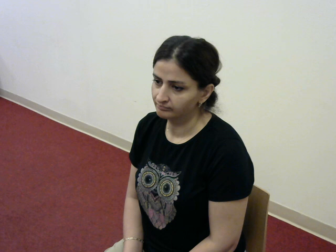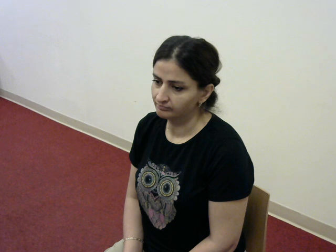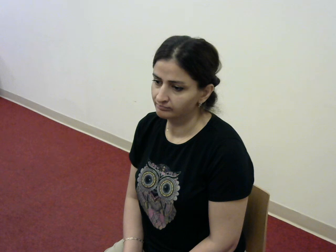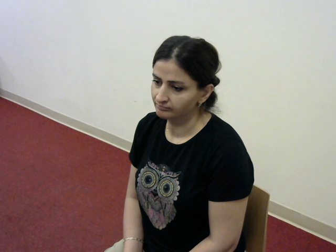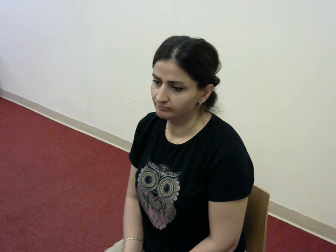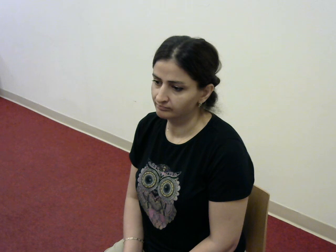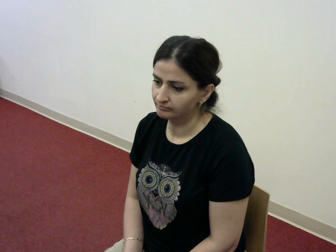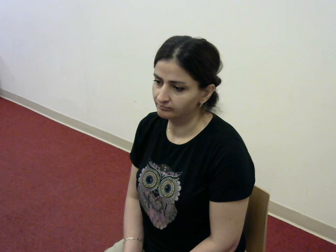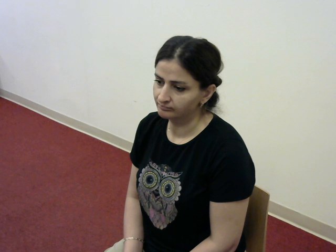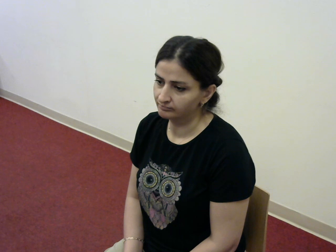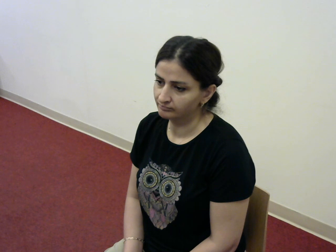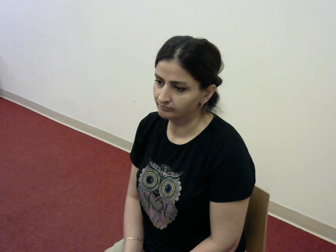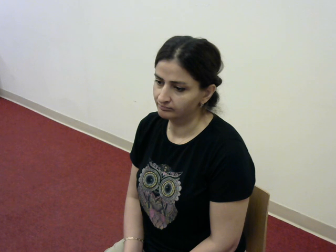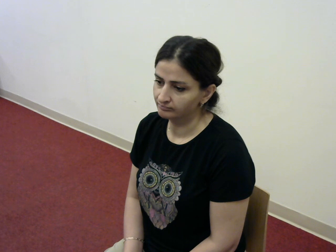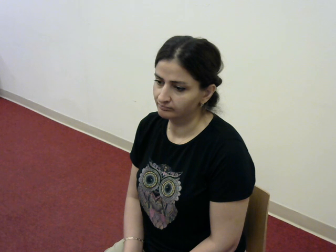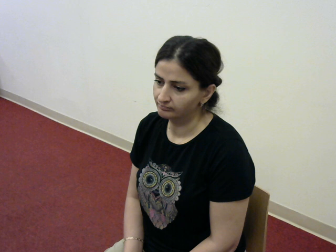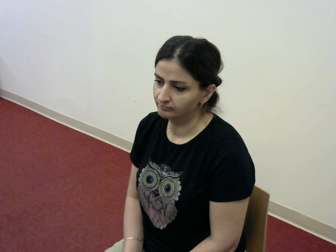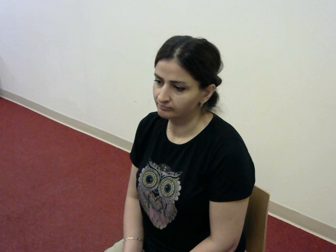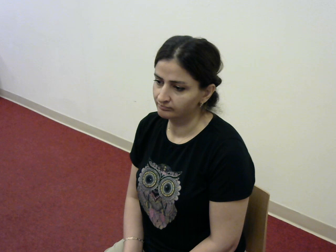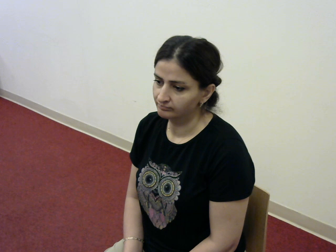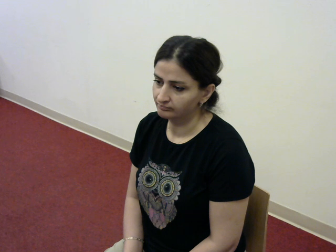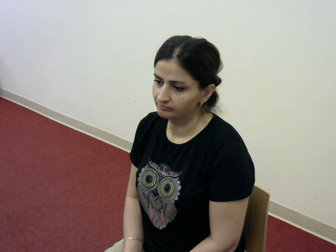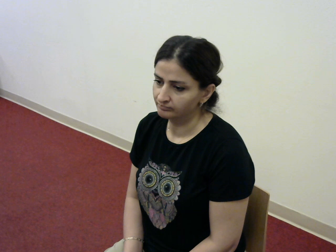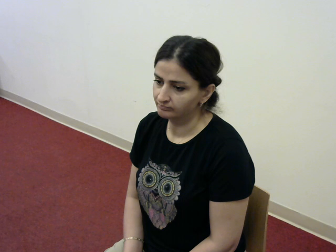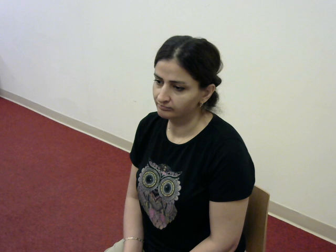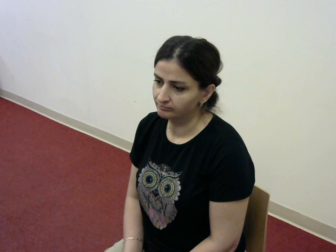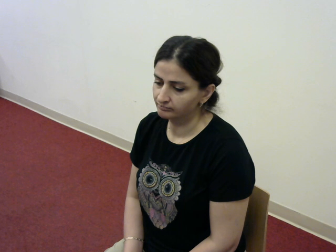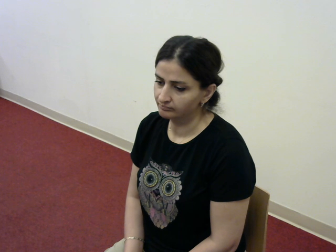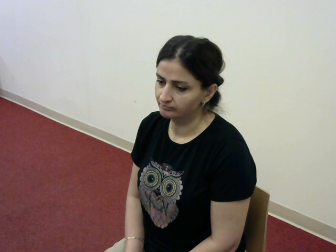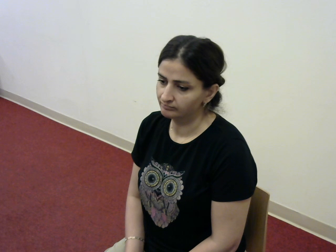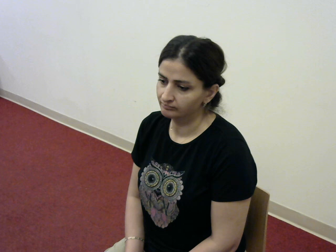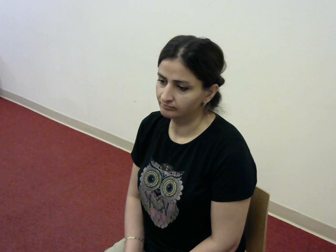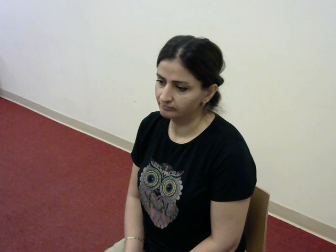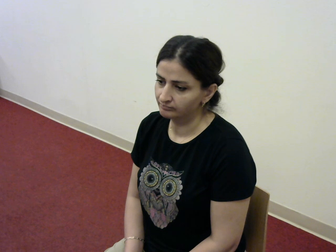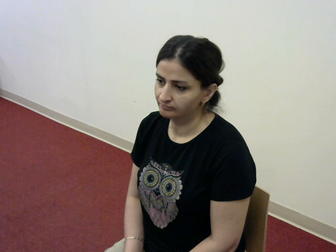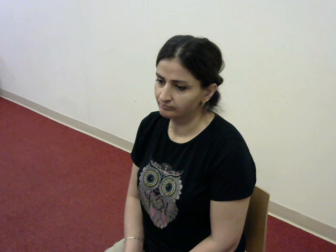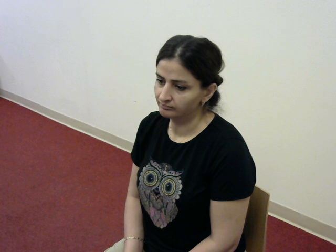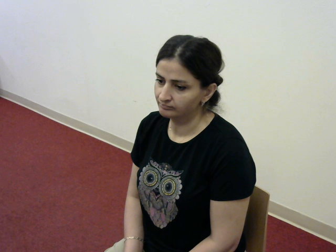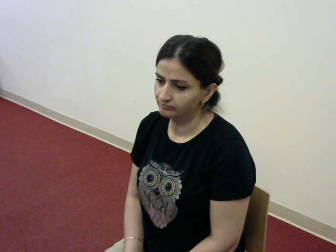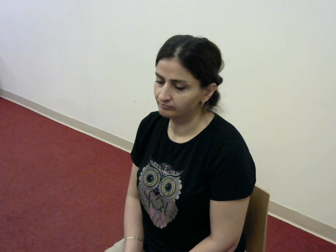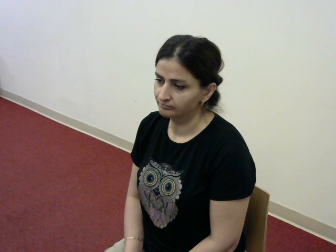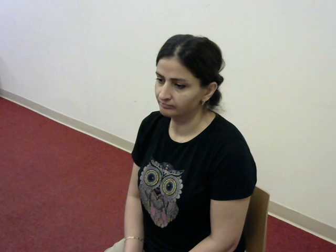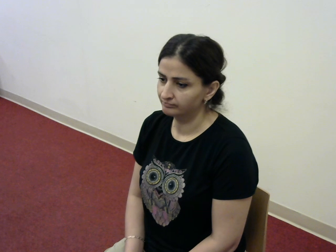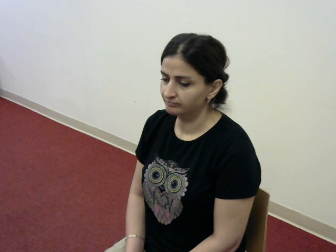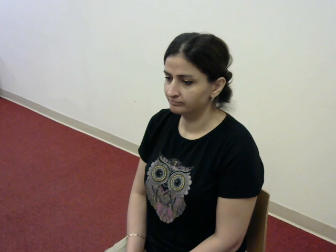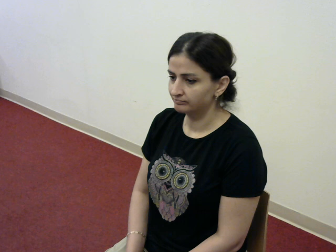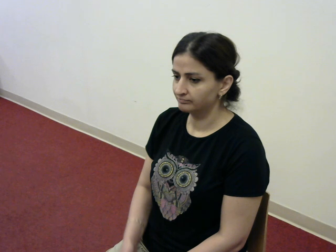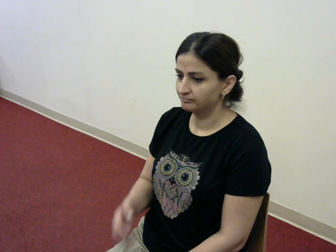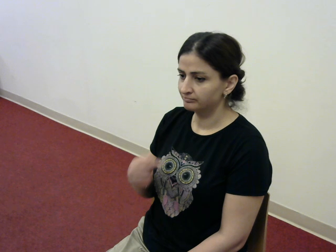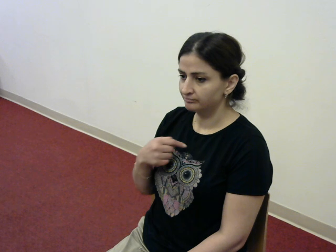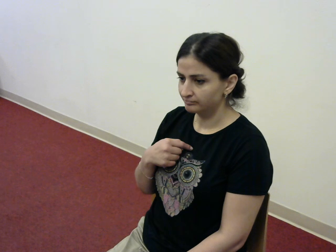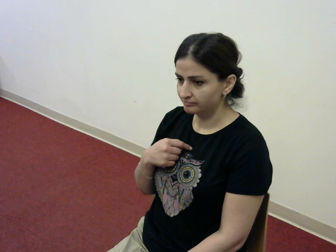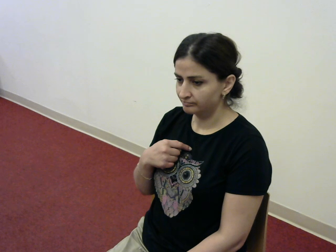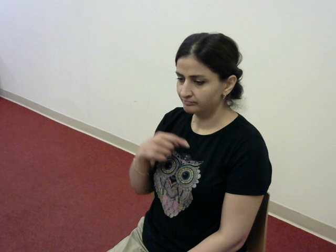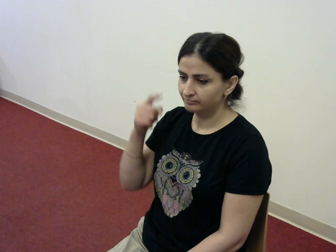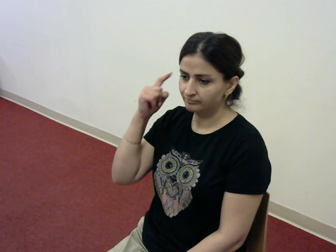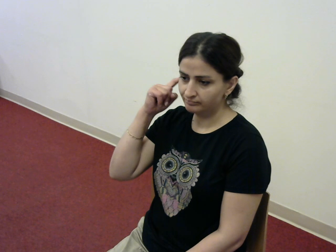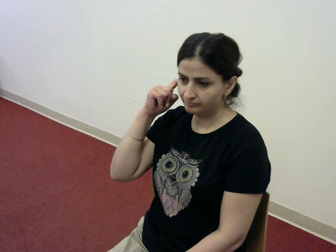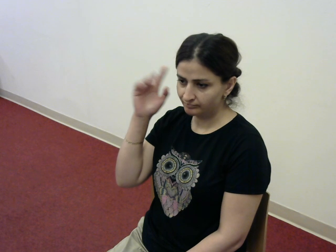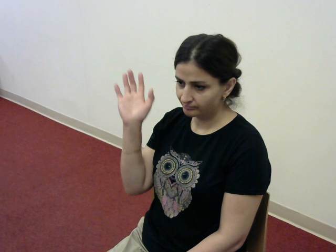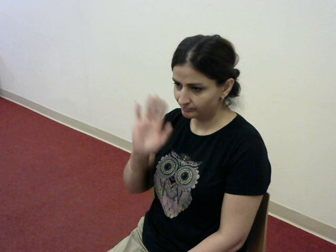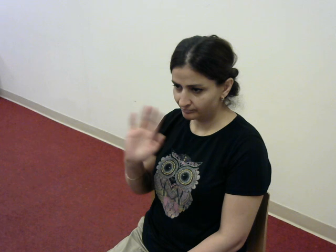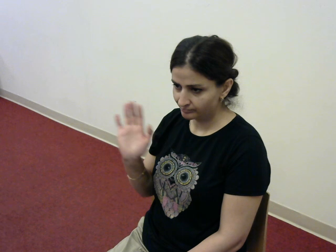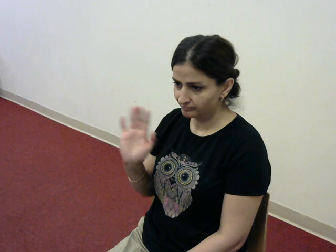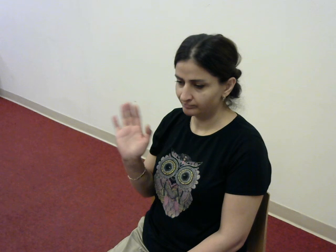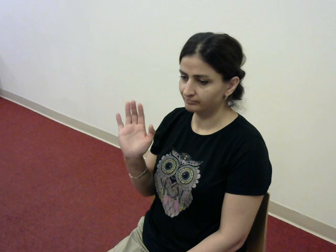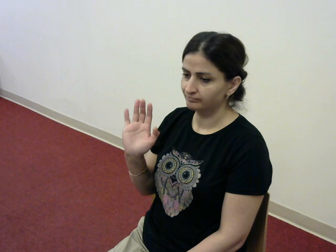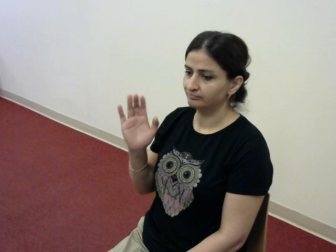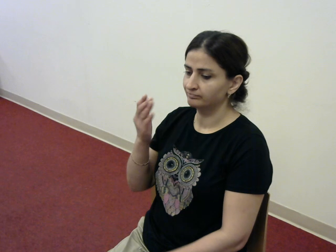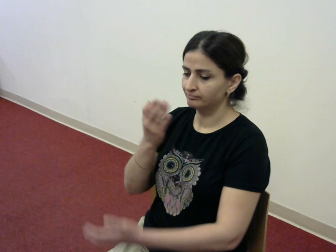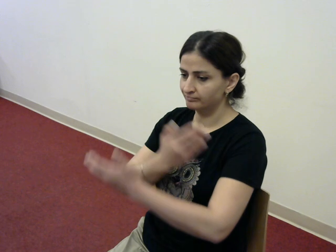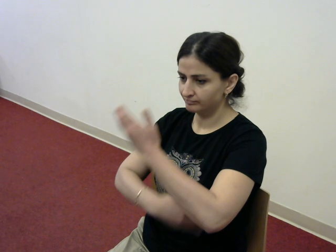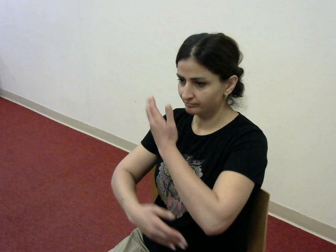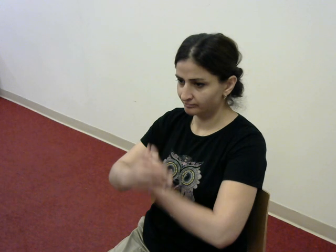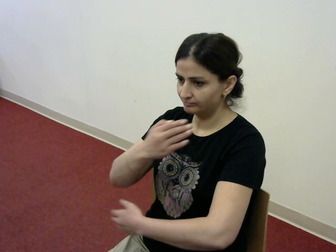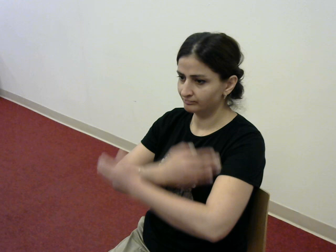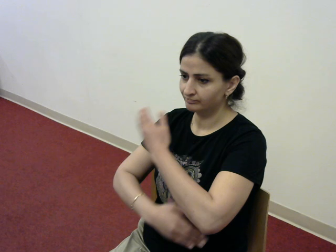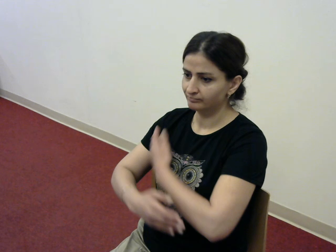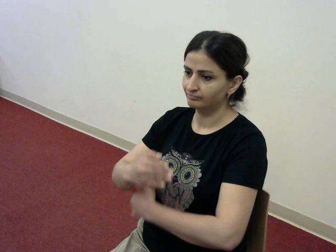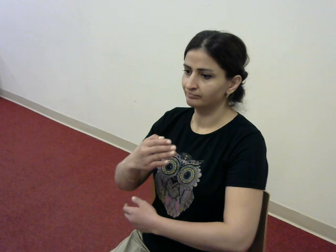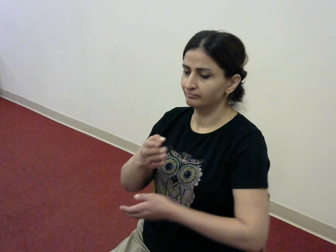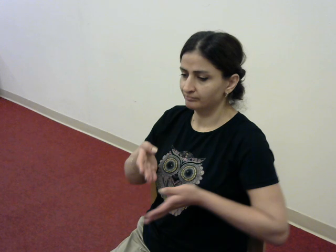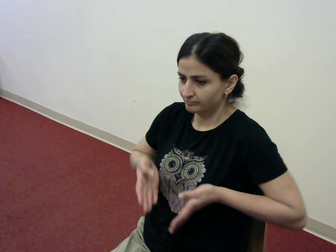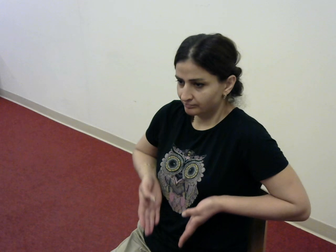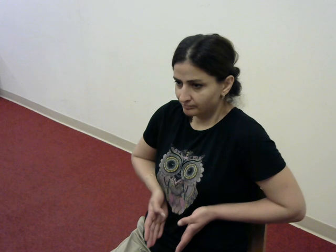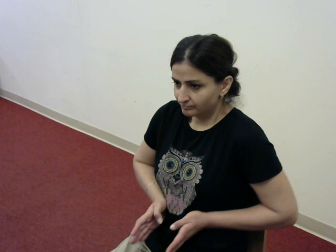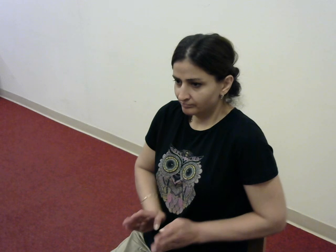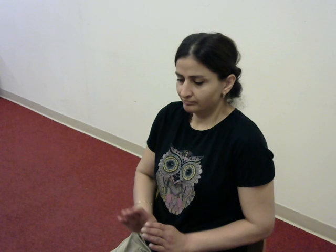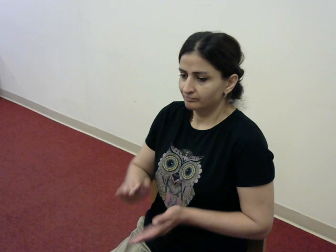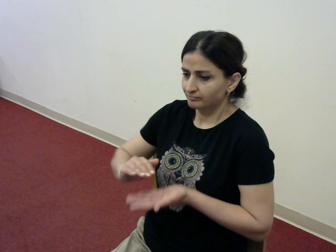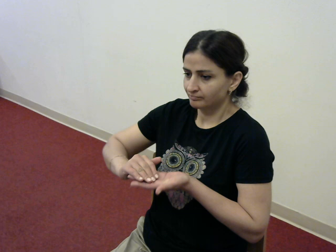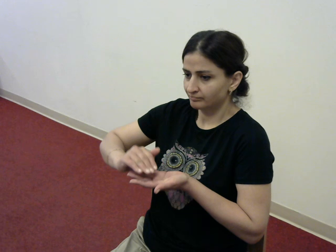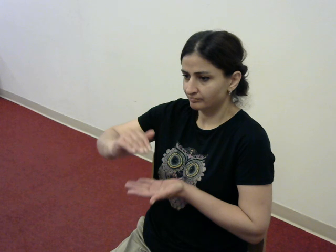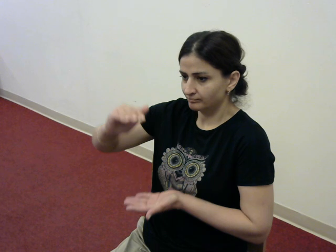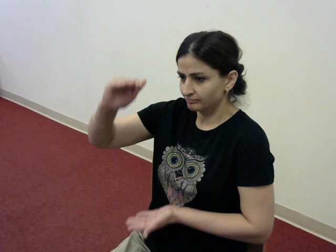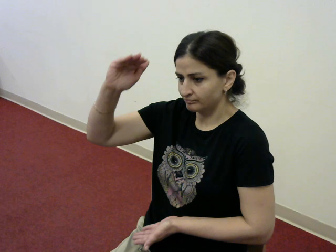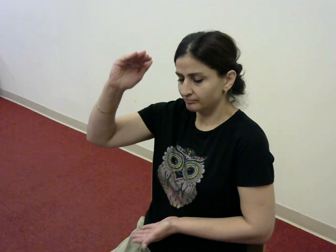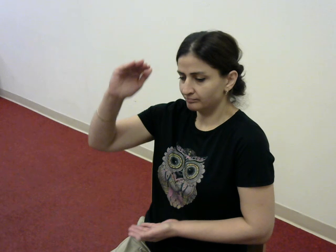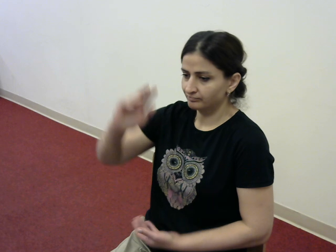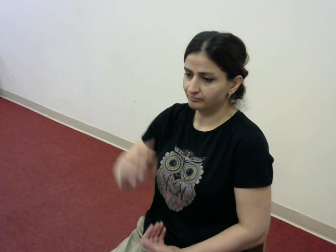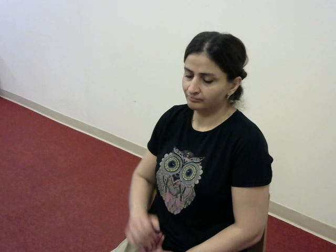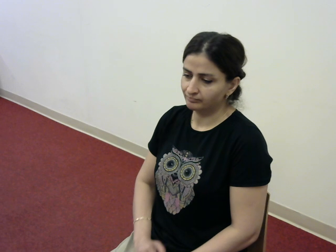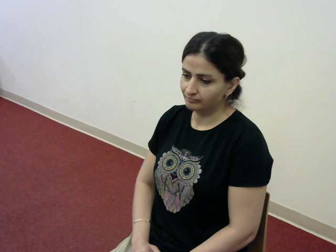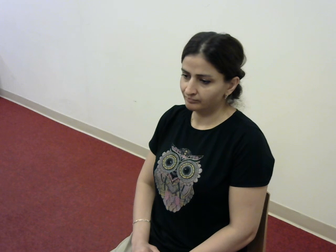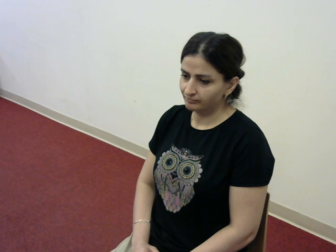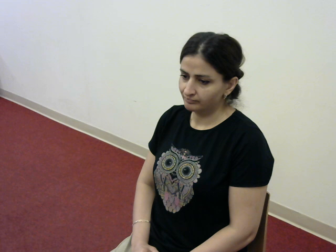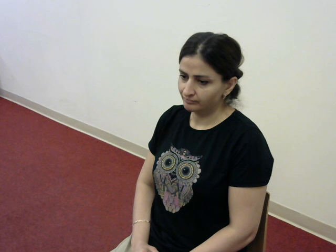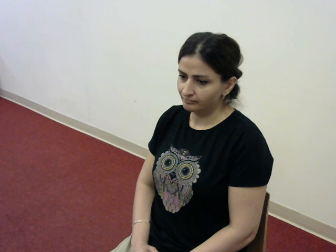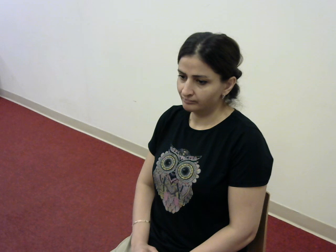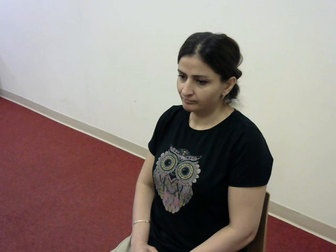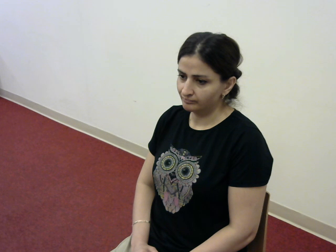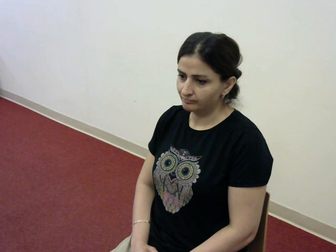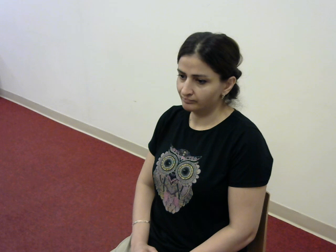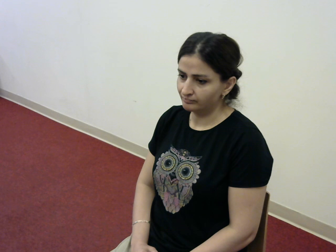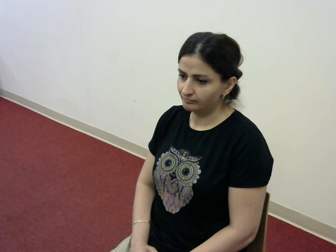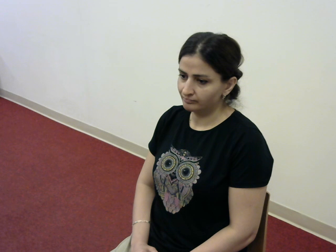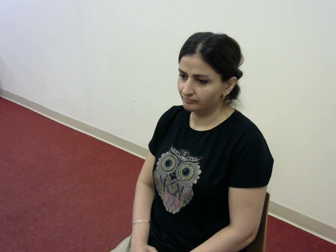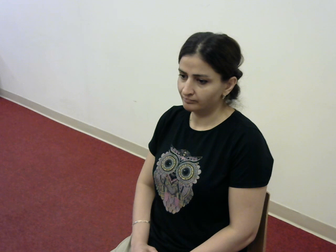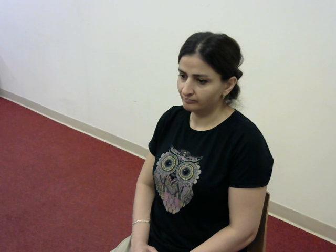Mənim eşitmə məhdudiyyətim anadangəlmədir